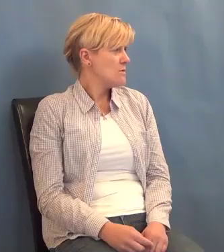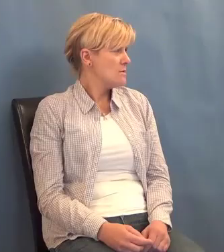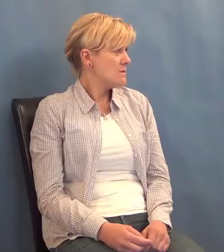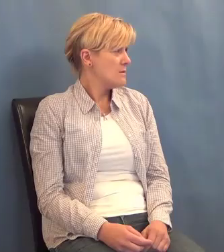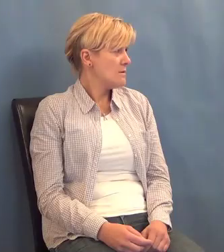Nie wolno.